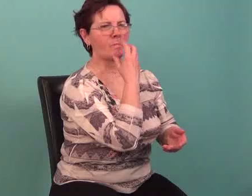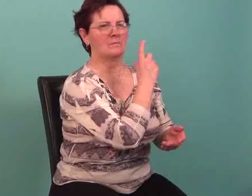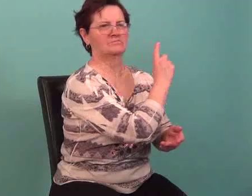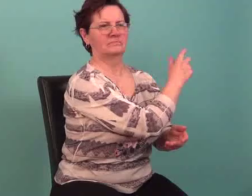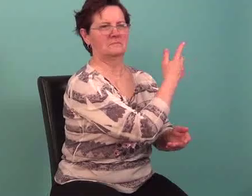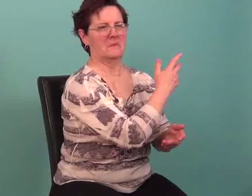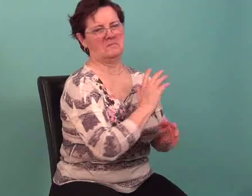I koniec.